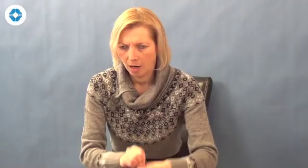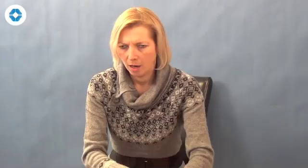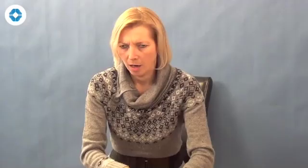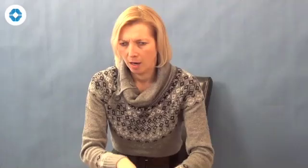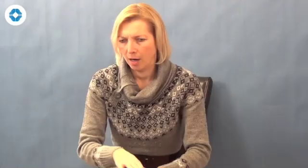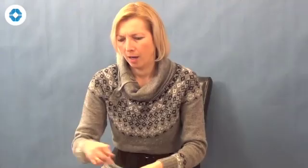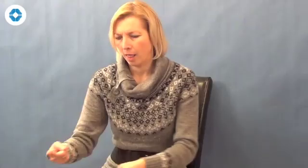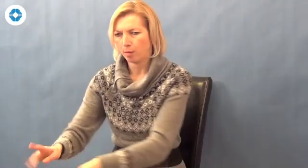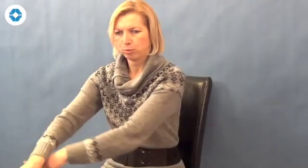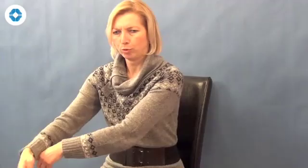Jednego brakuje, nie ma kosza.